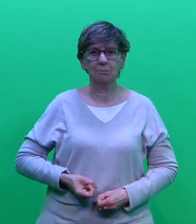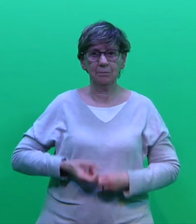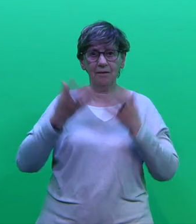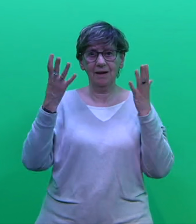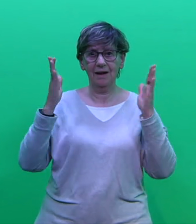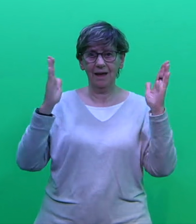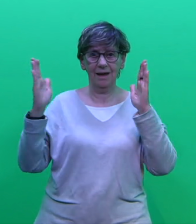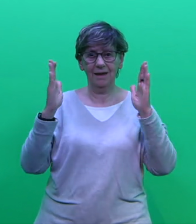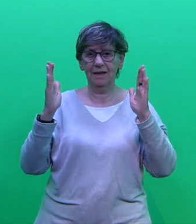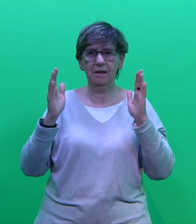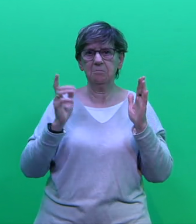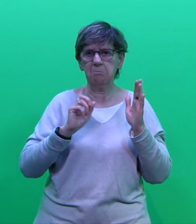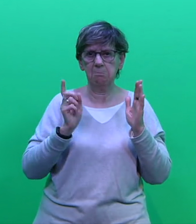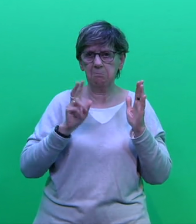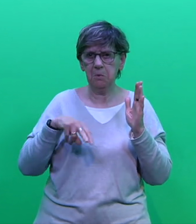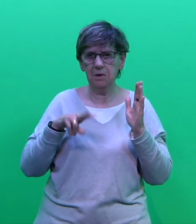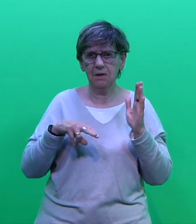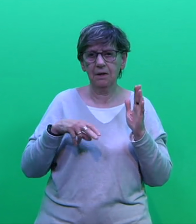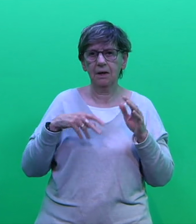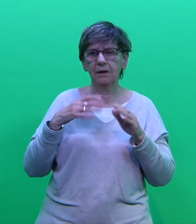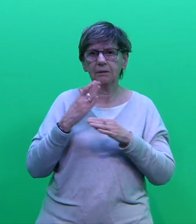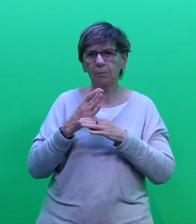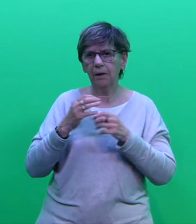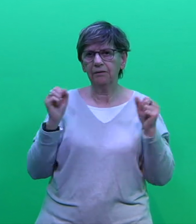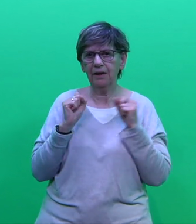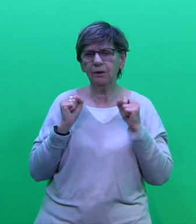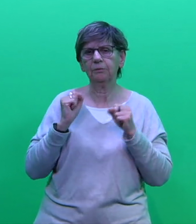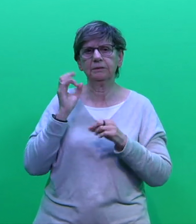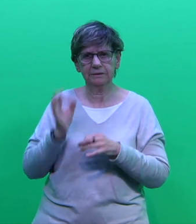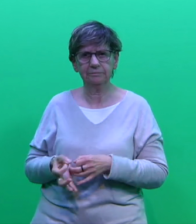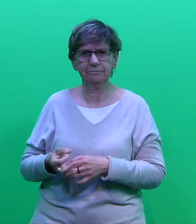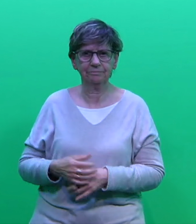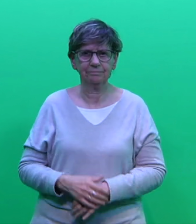Durant la primavera mai, sempre quan fa fred.